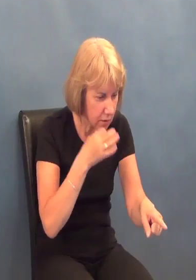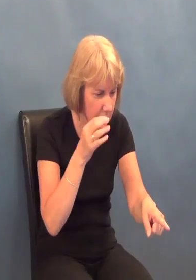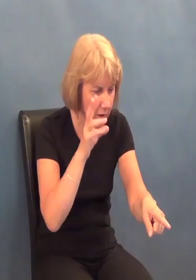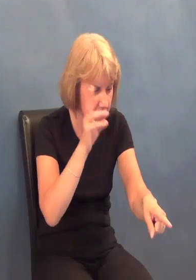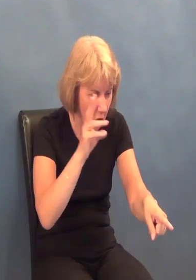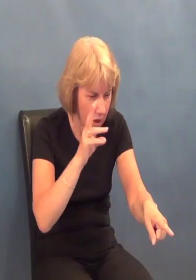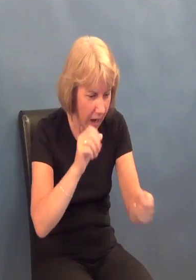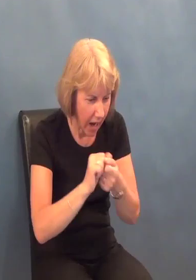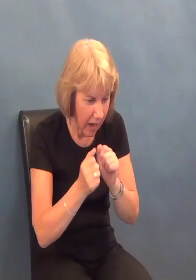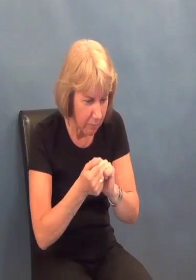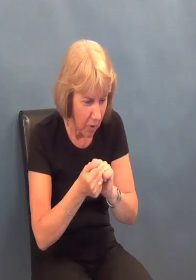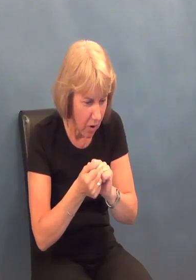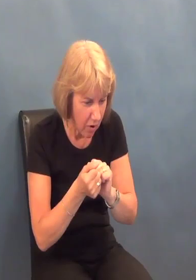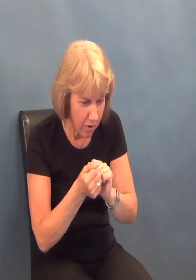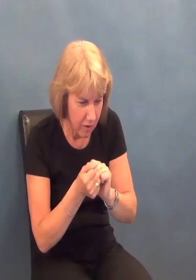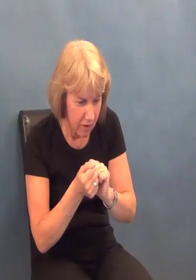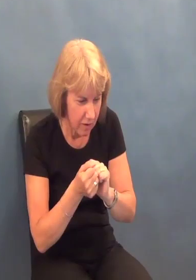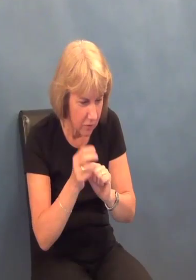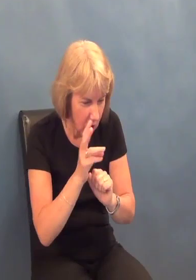Lepszy jest wtorek albo...